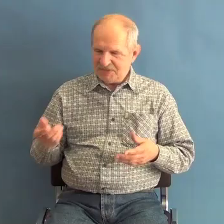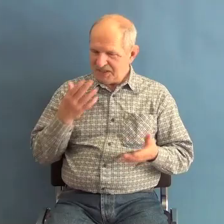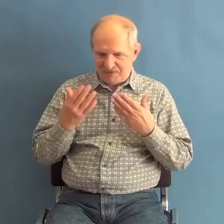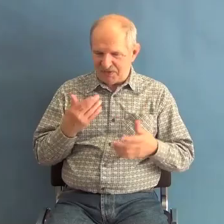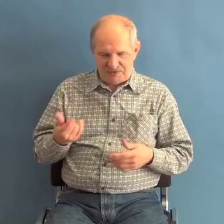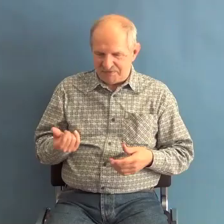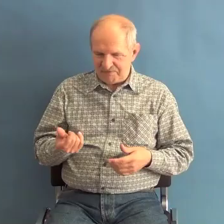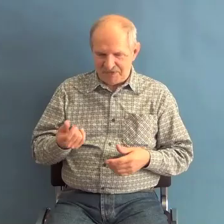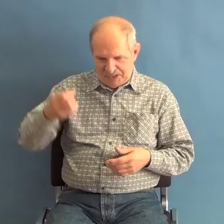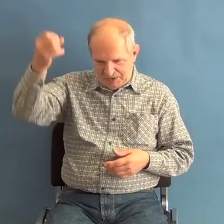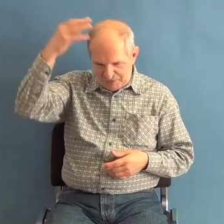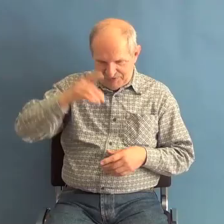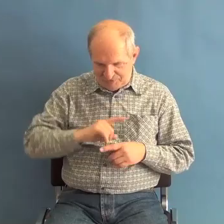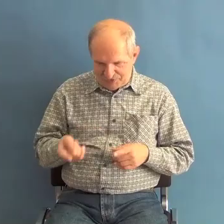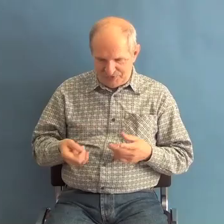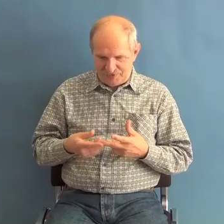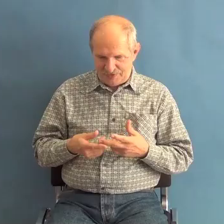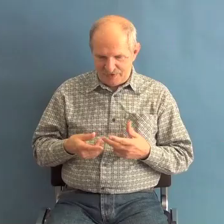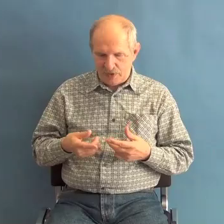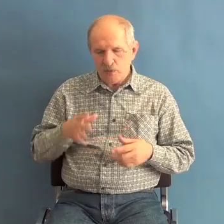Wygląda jakby nie wolno było brać prysznica.